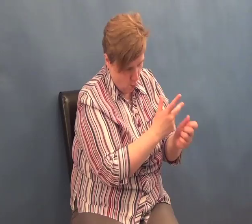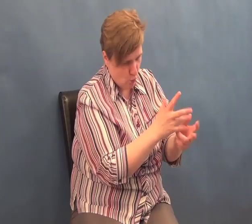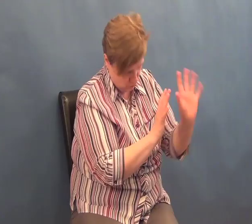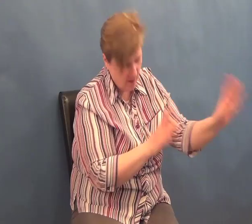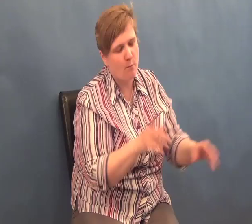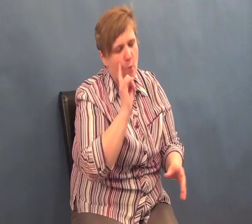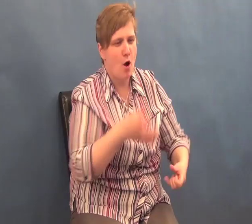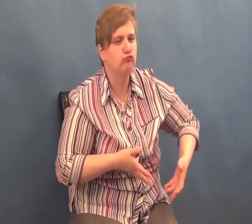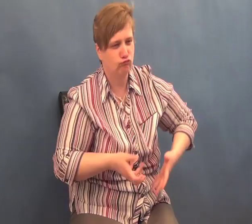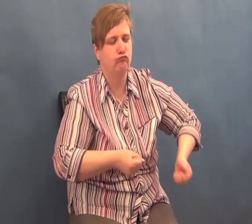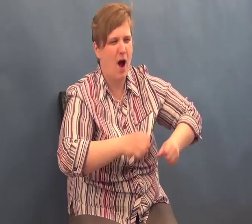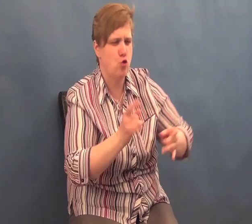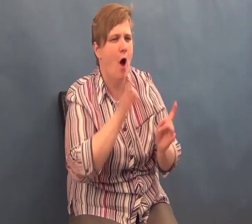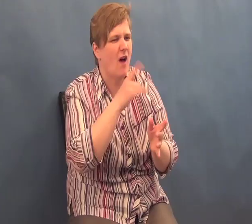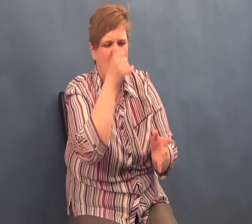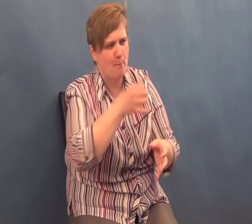Chłopak odchodzi z rowerem, nie może jechać.